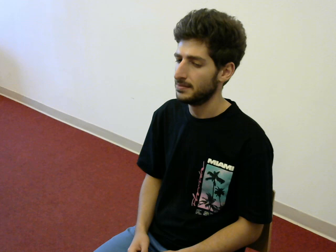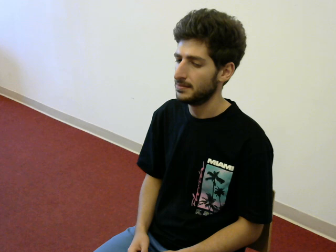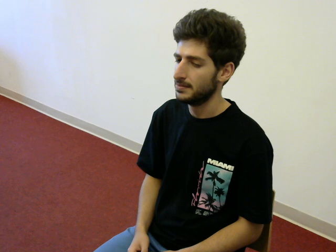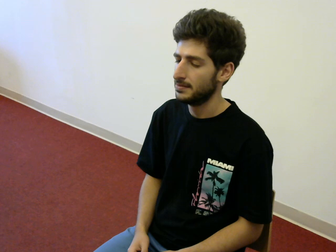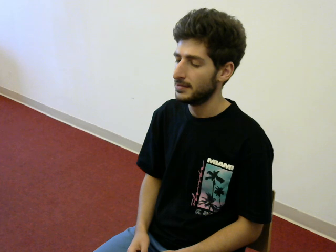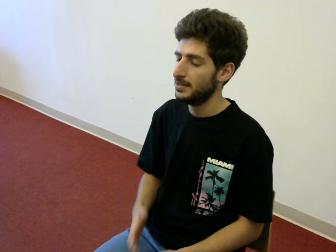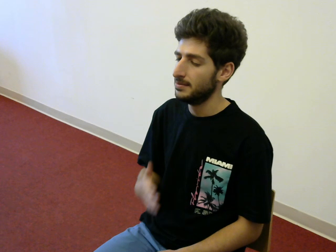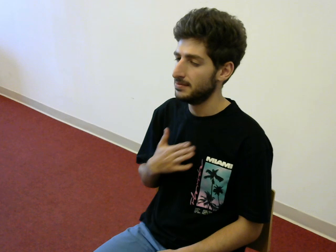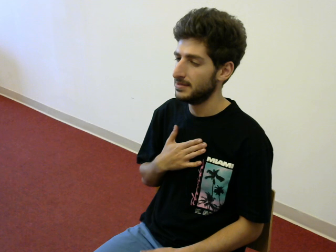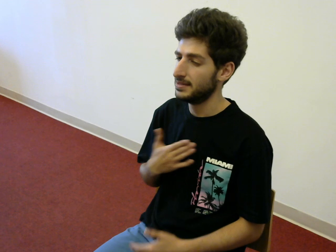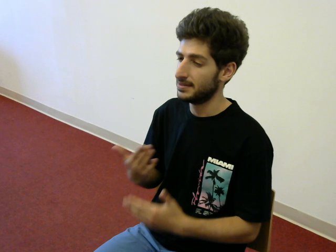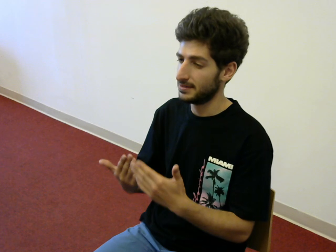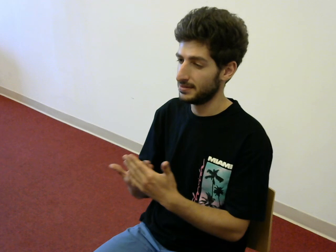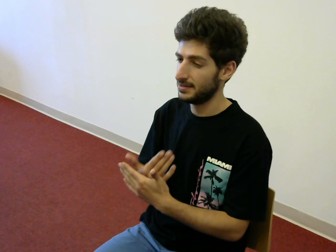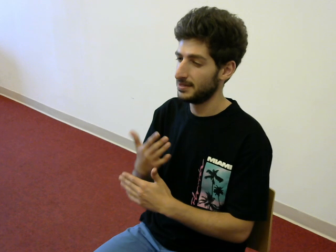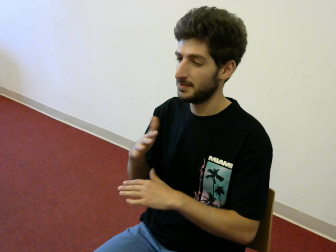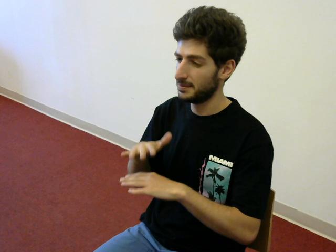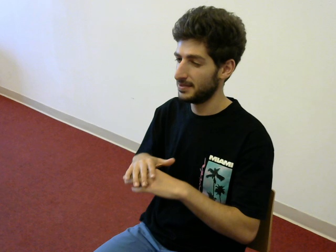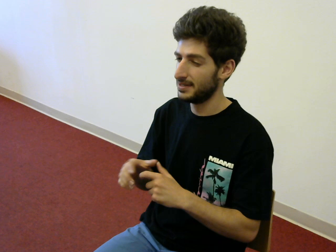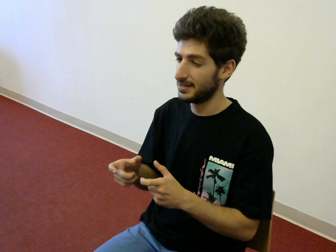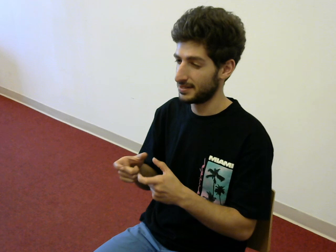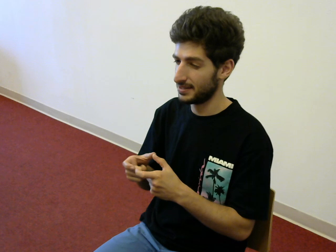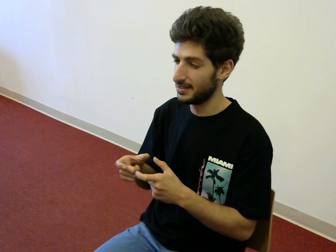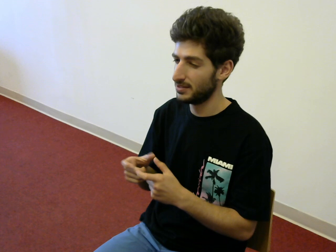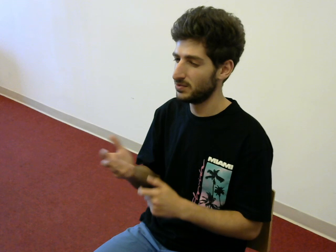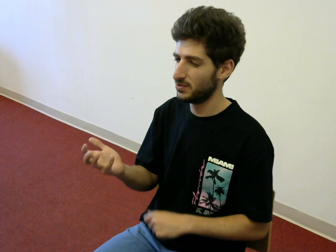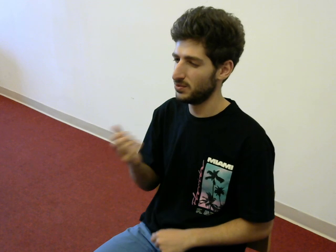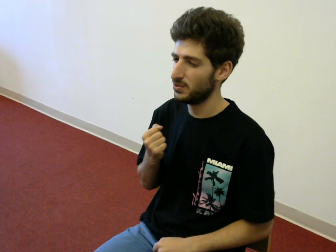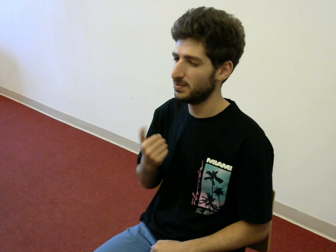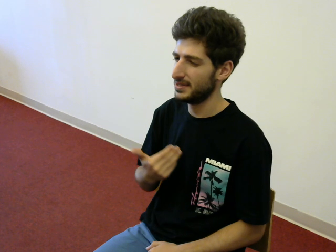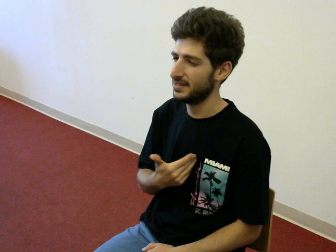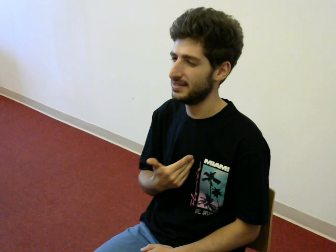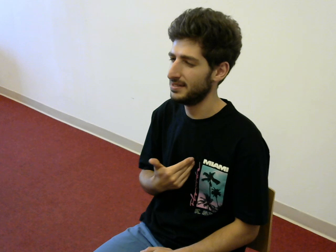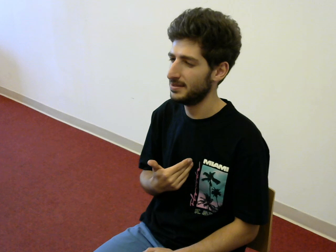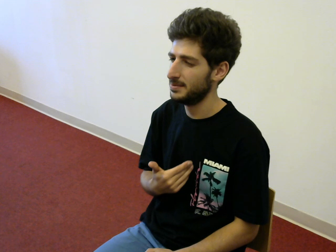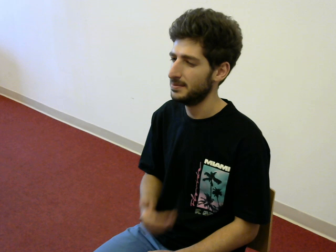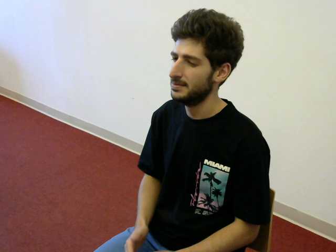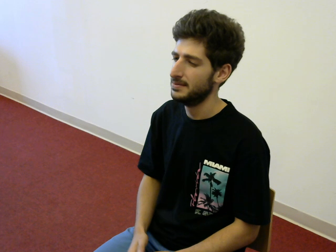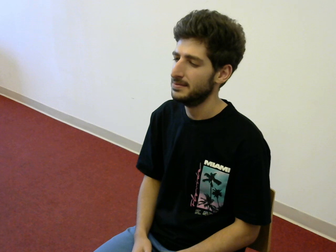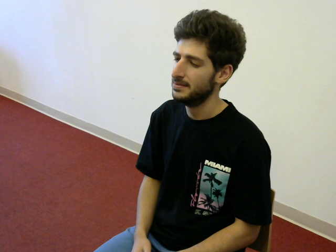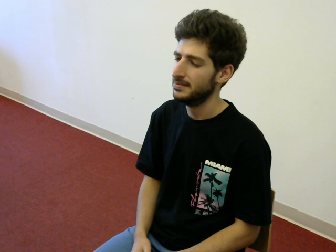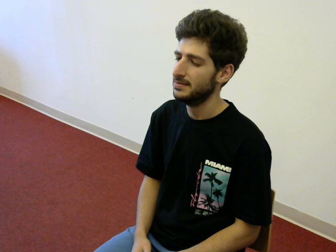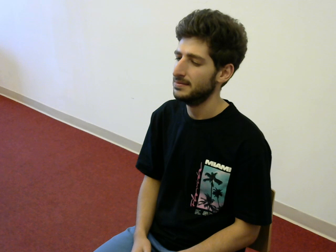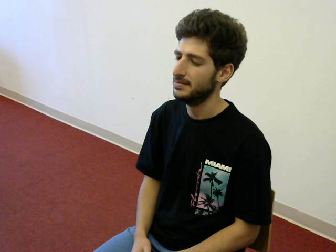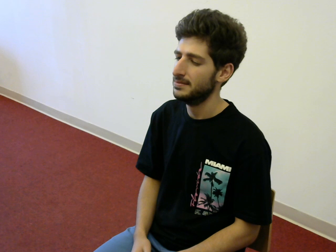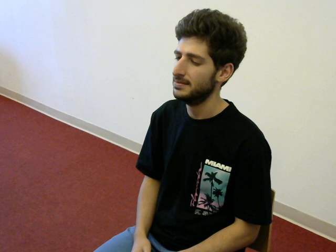Mən yeni bank kartı götürmək istəyirəm